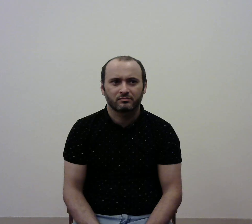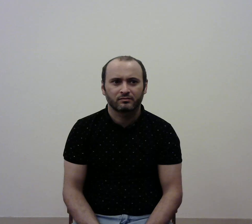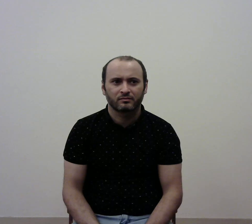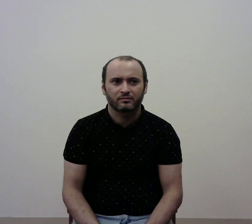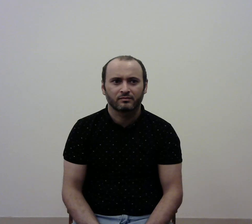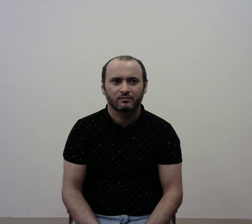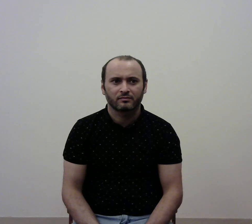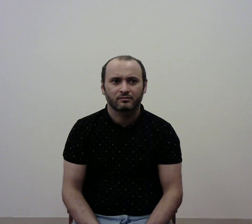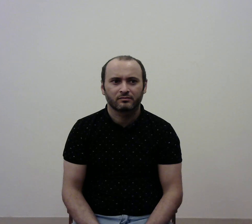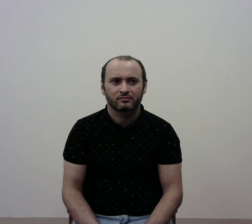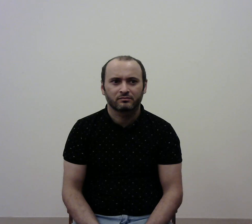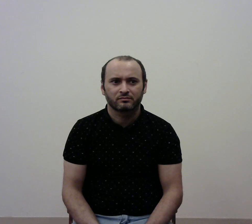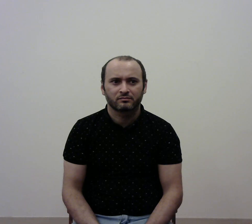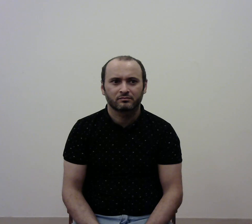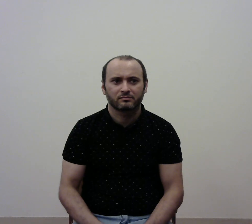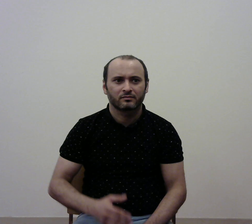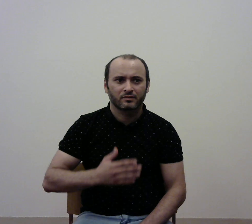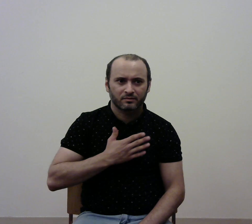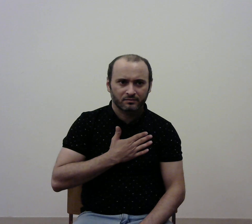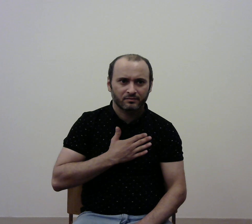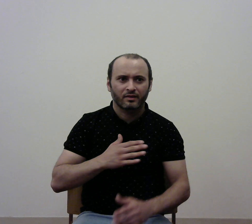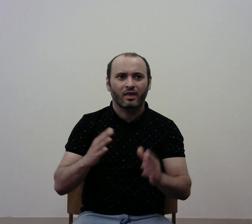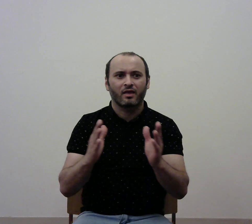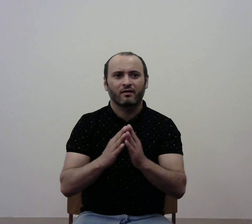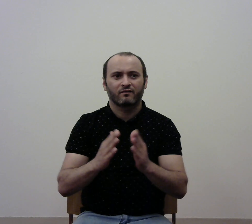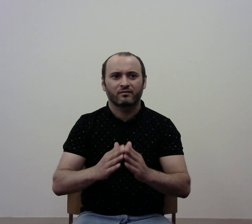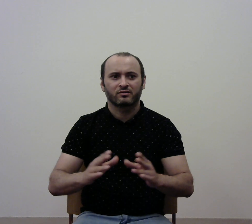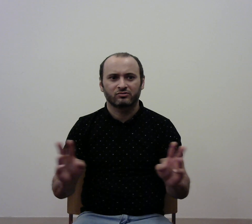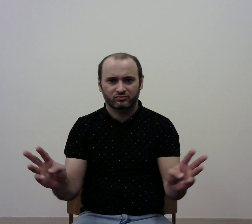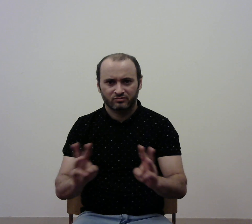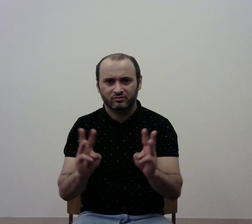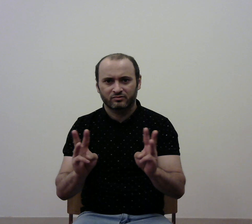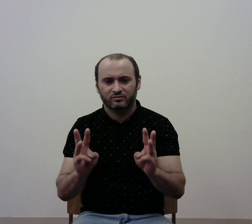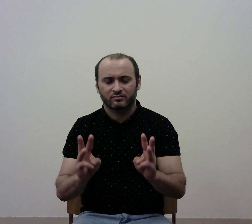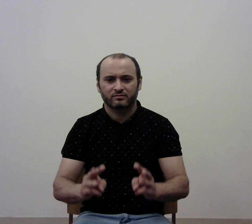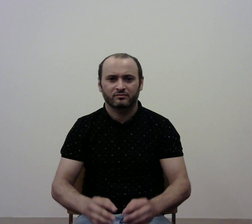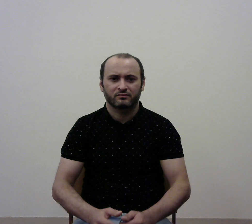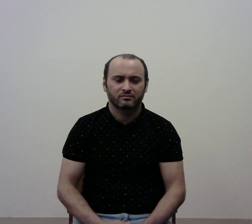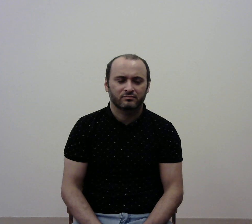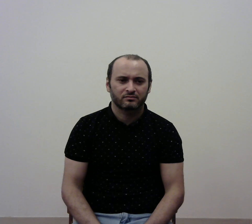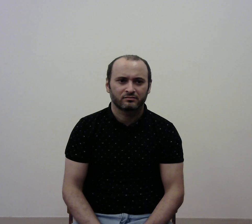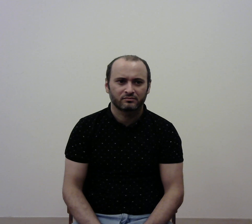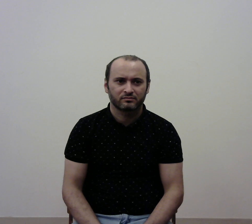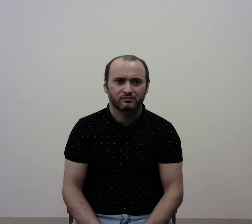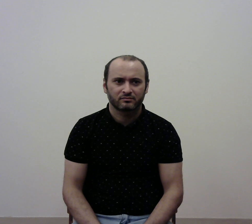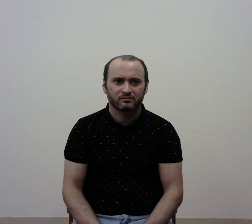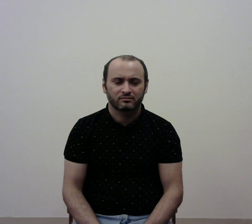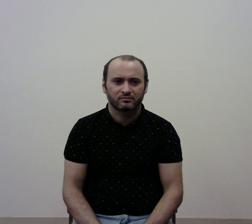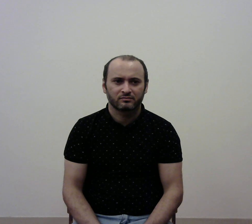Bizim evizim yanır